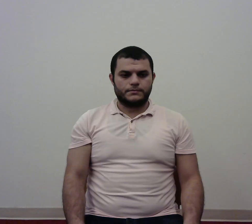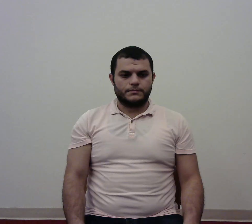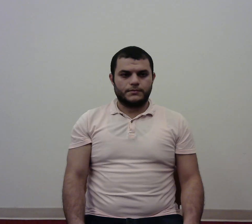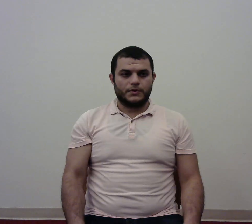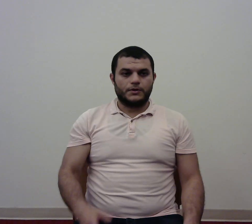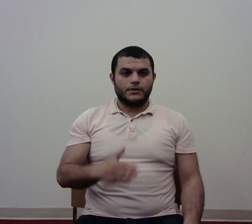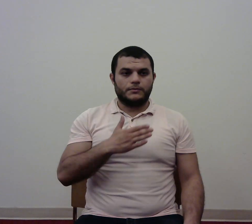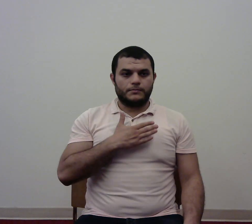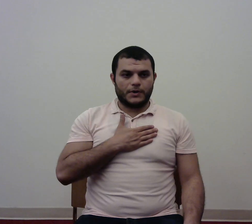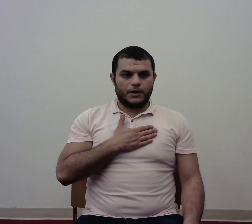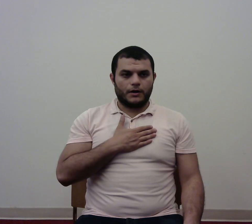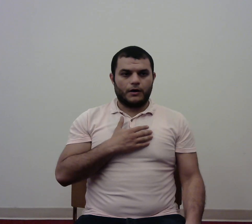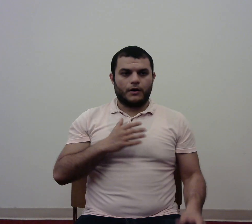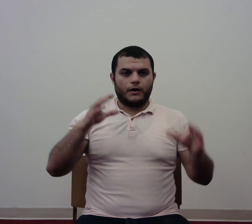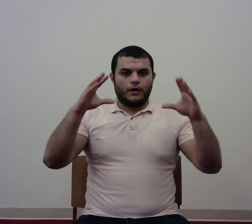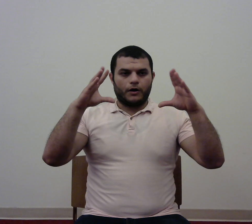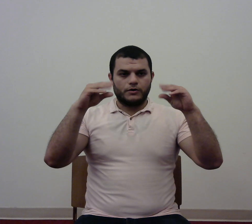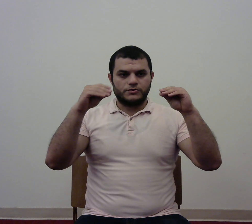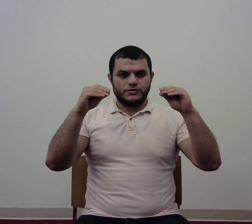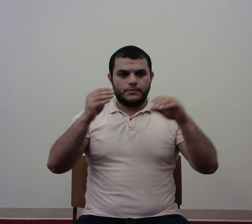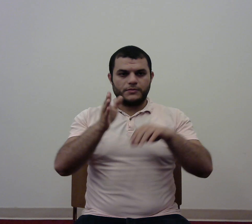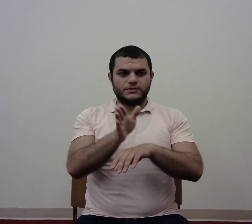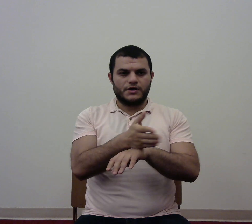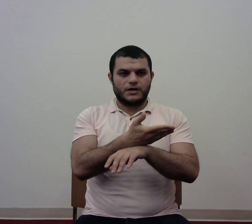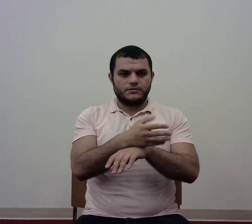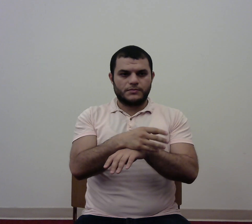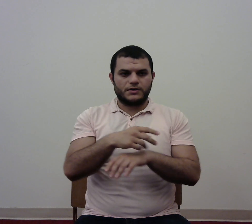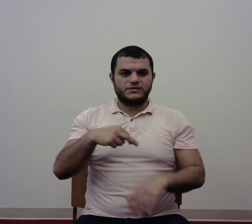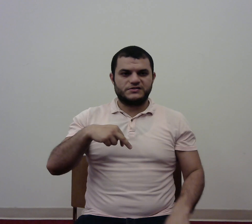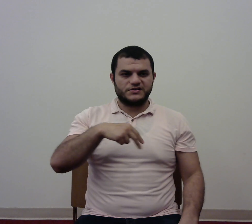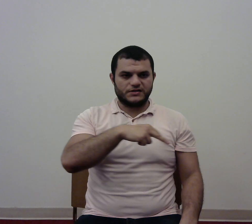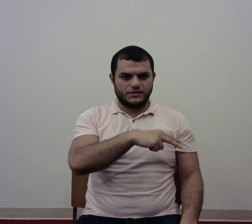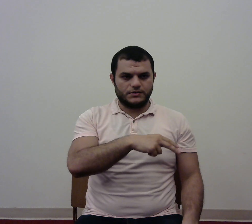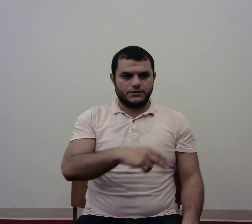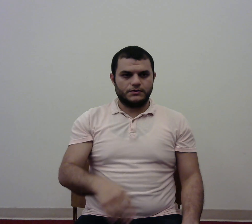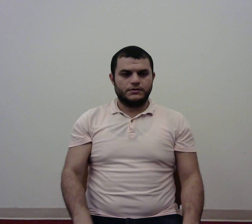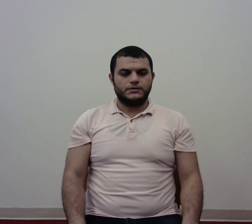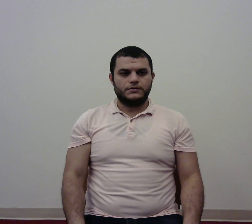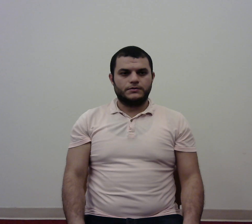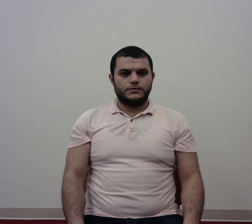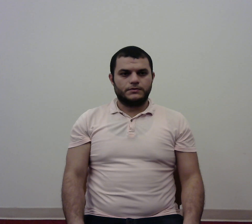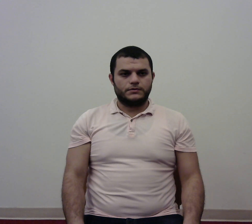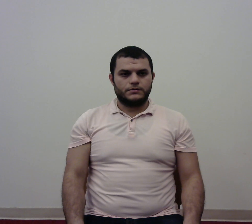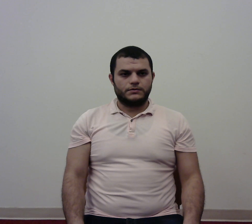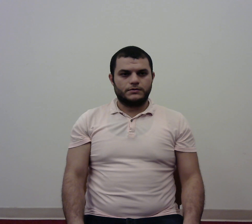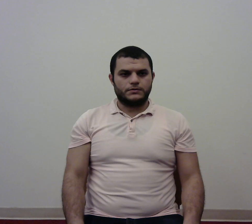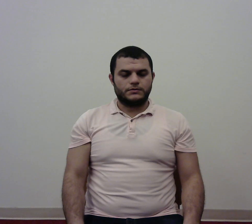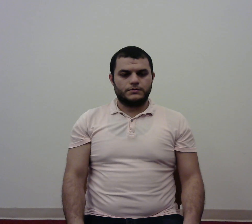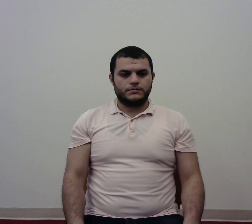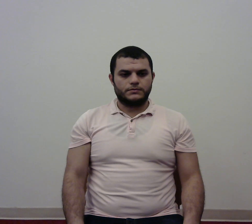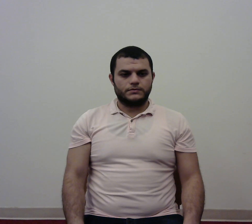Mən axşamlar gəzməyə çıxıram